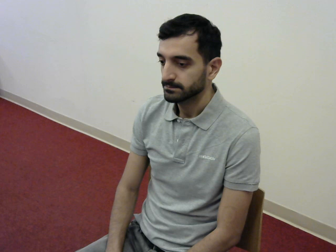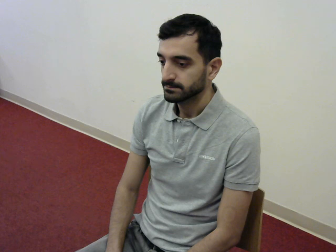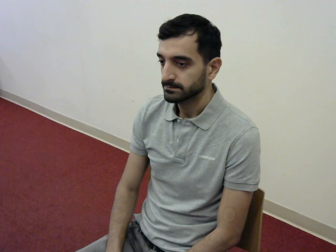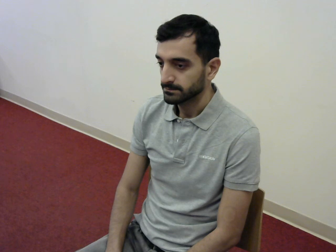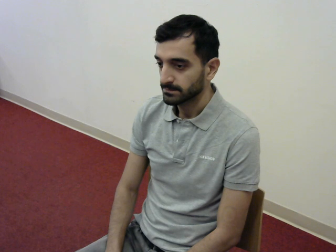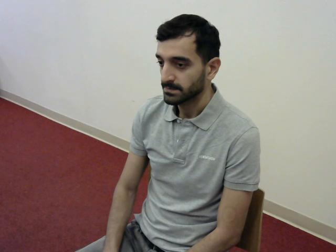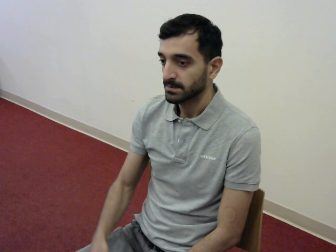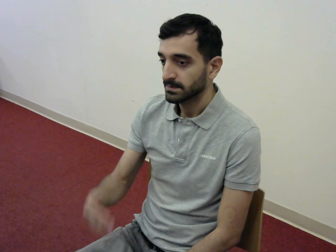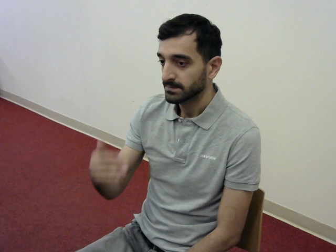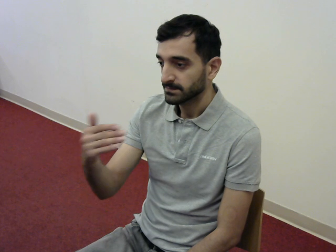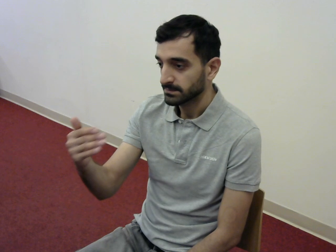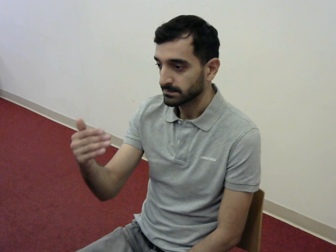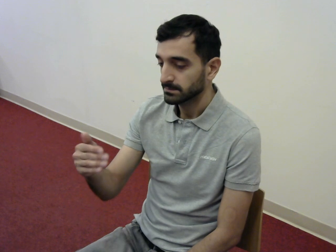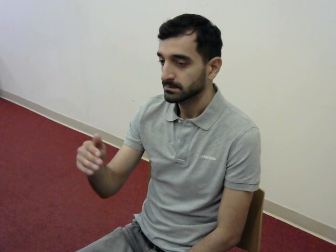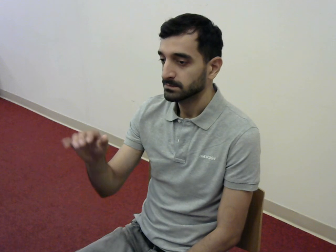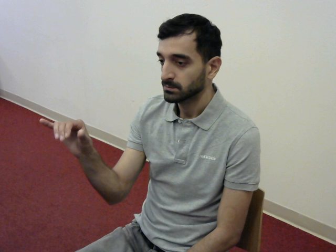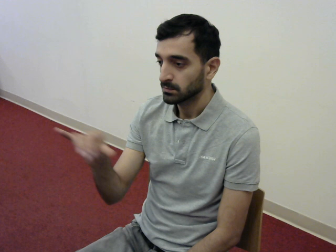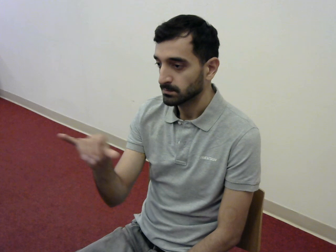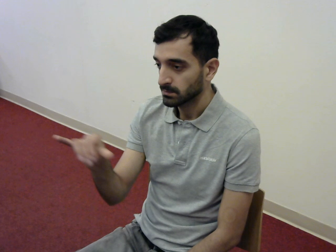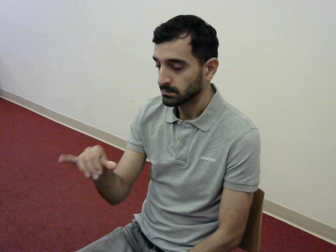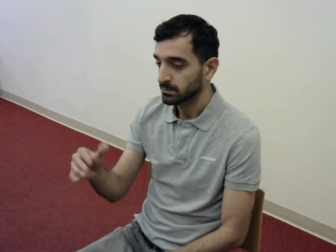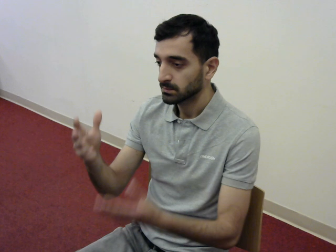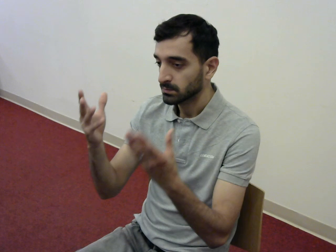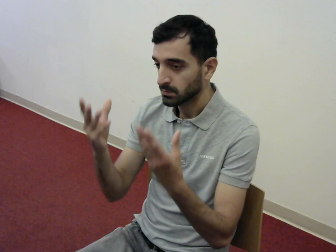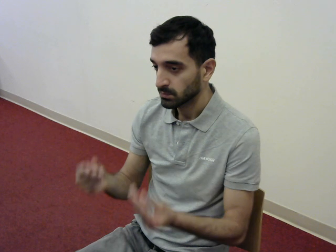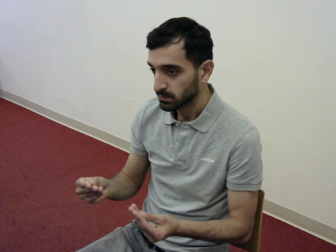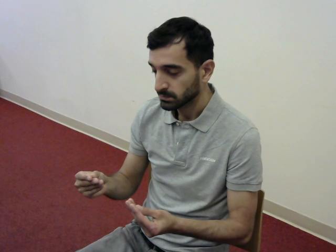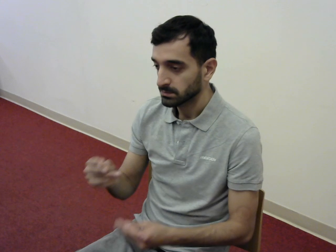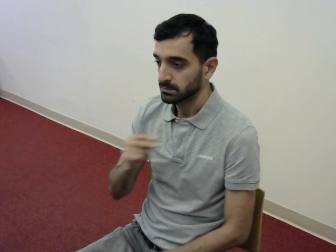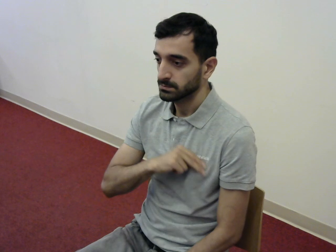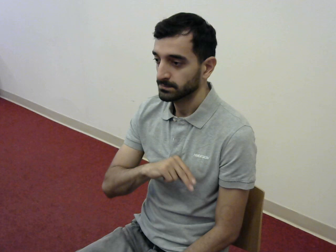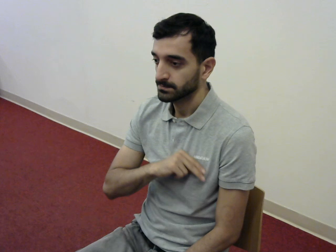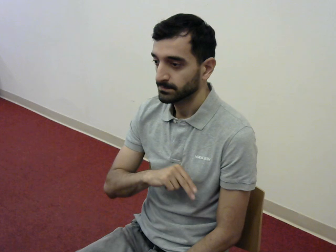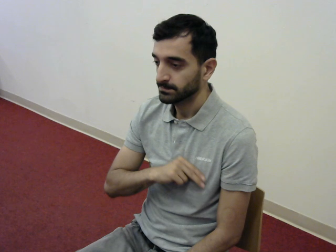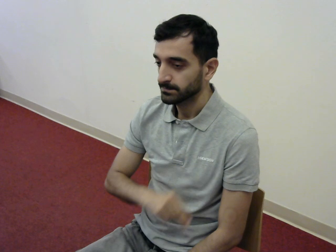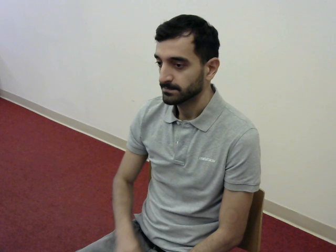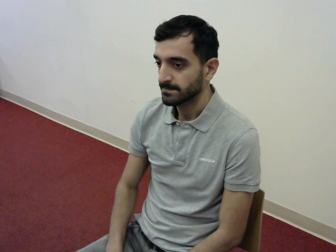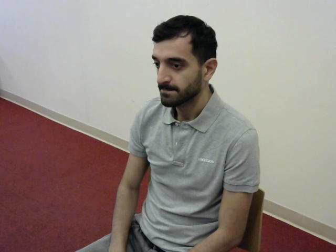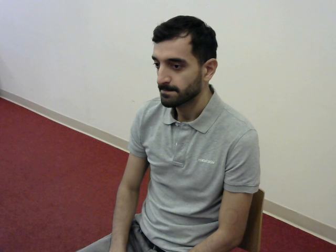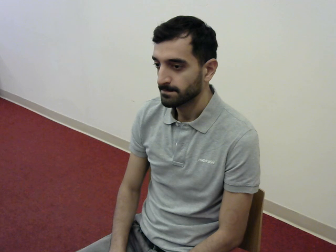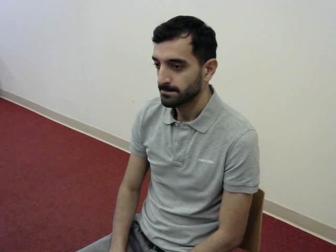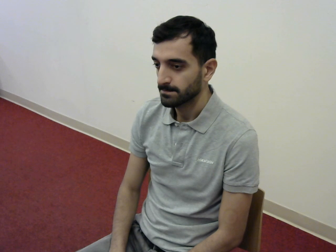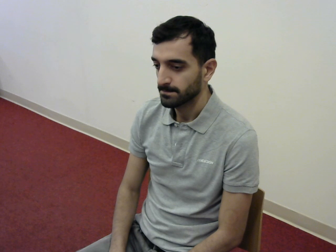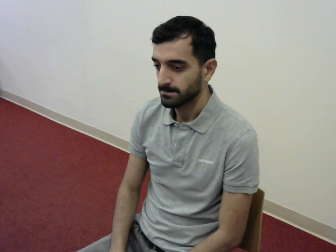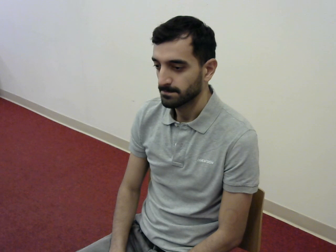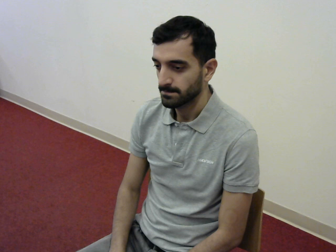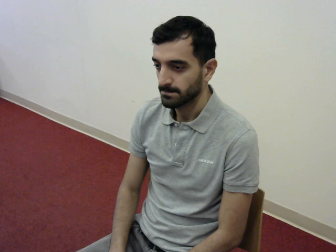Siz şənbə günü işləyirsiz?